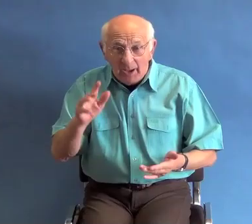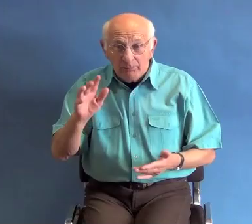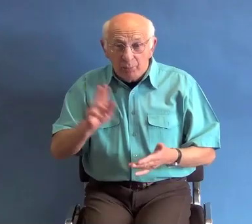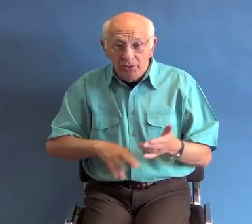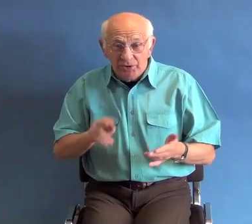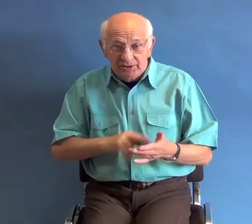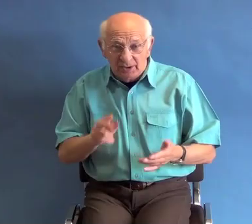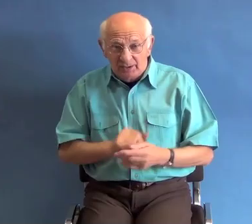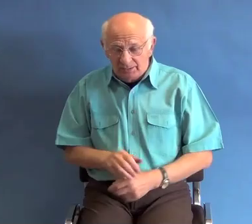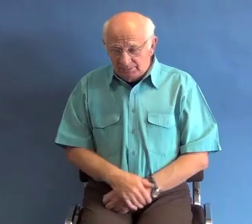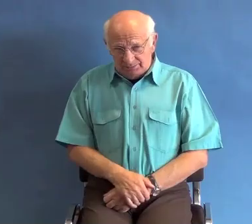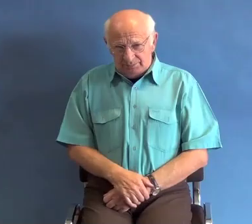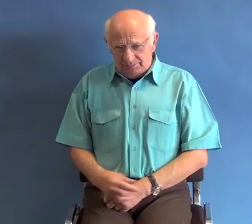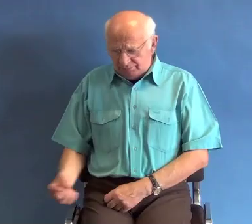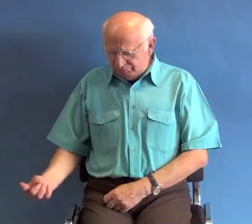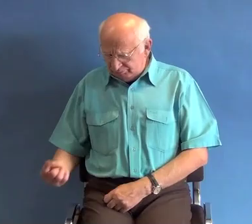Policjant szedł, zatrzymał się i patrzy podejrzliwie.